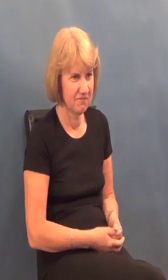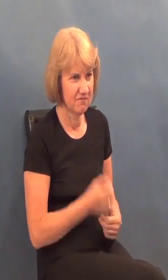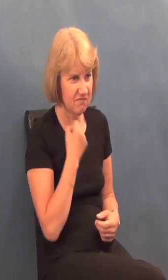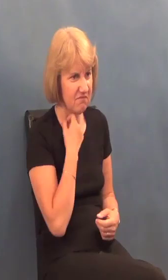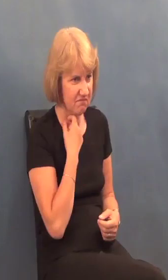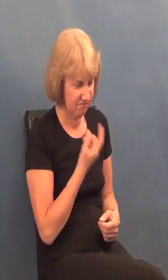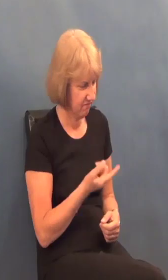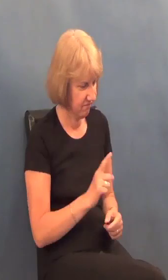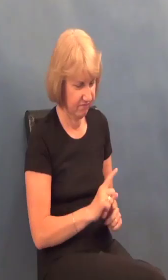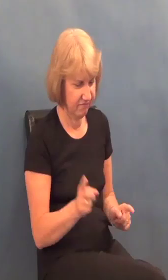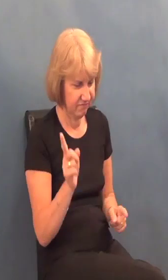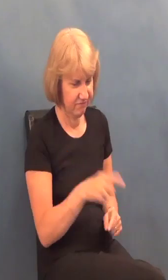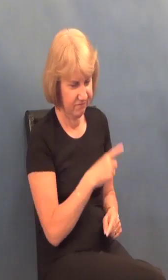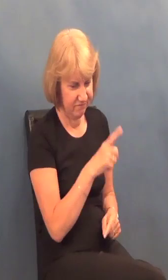Tak, alkoholu nie można, znak jest przekreślony.